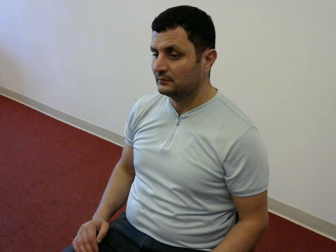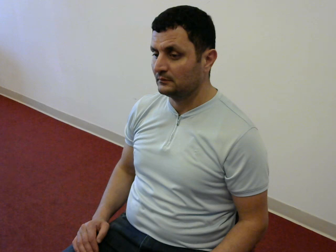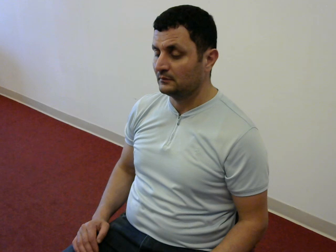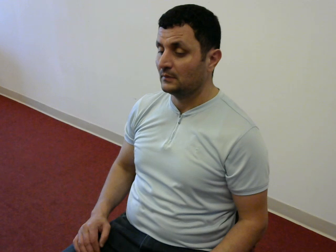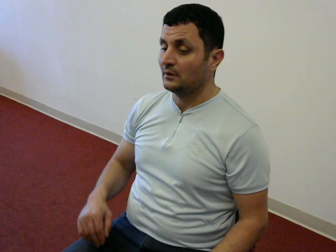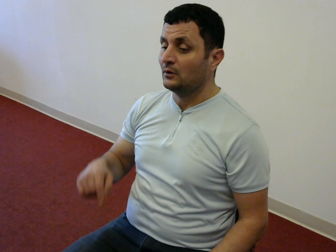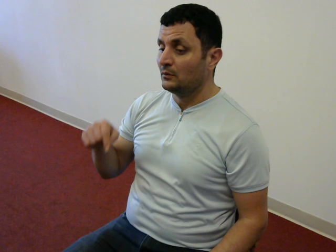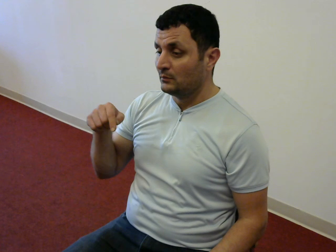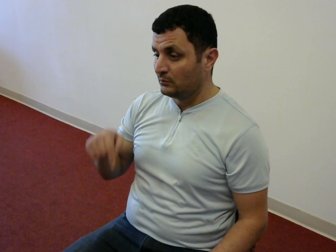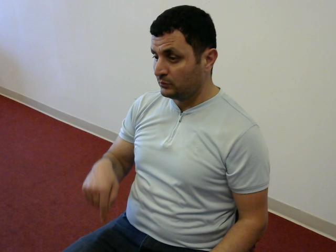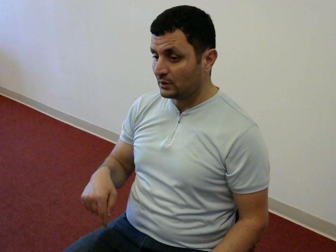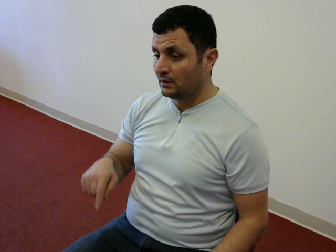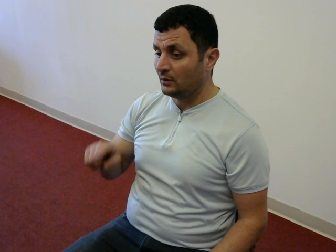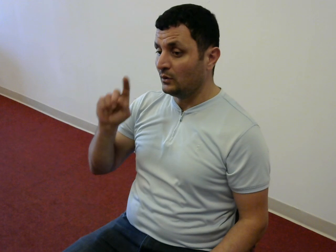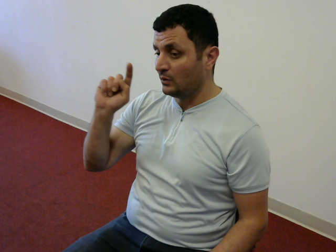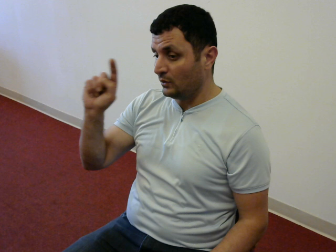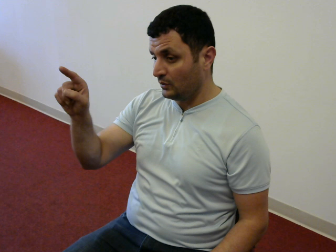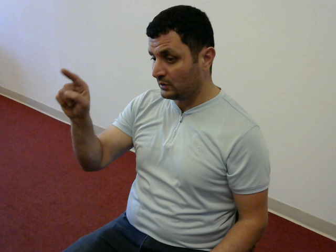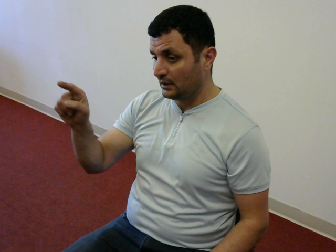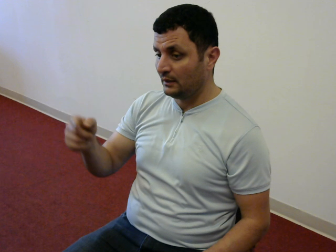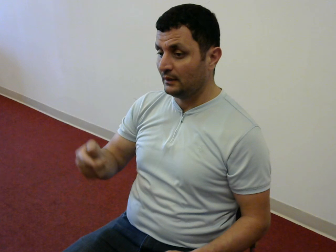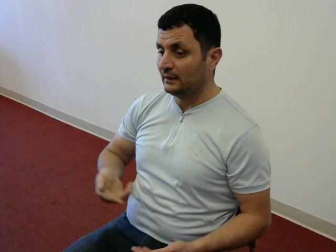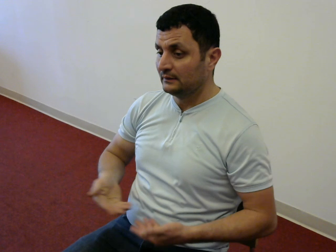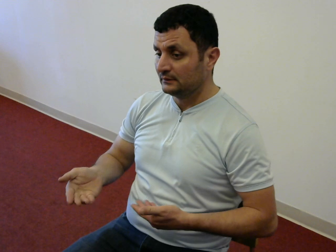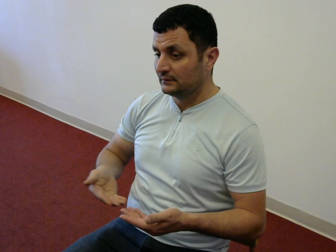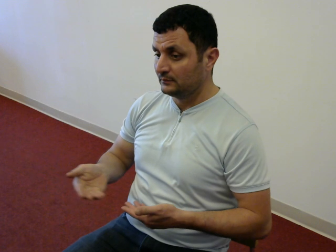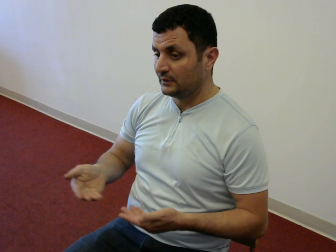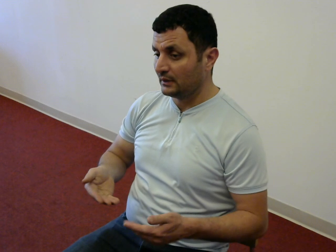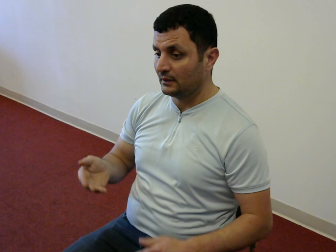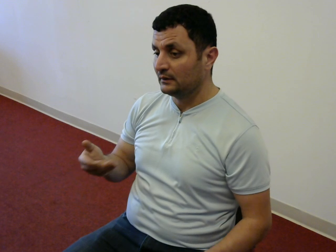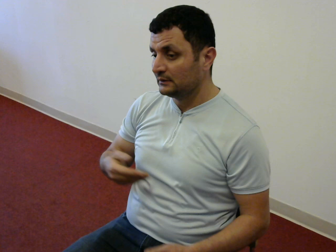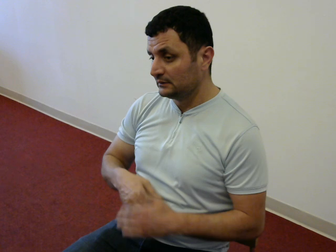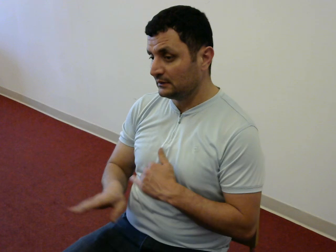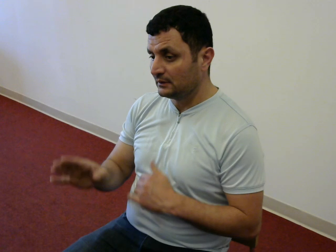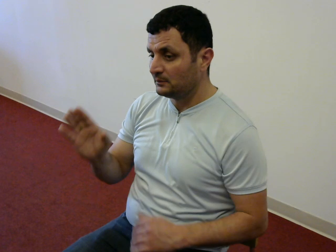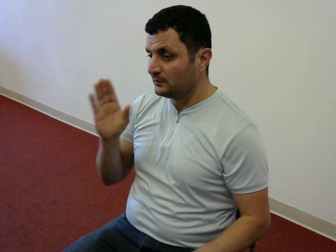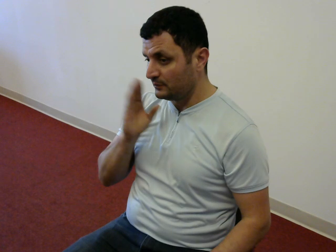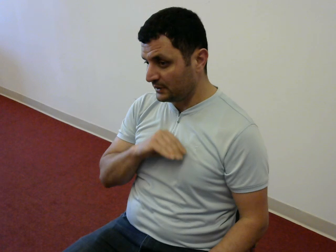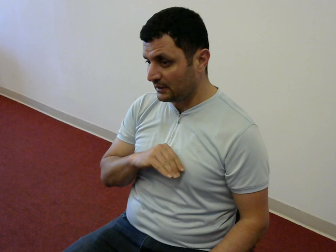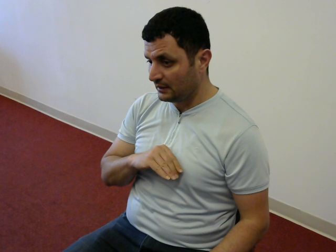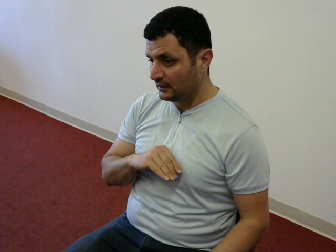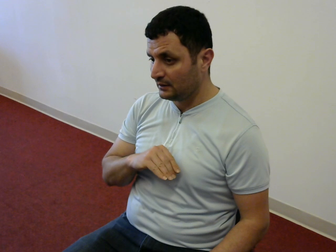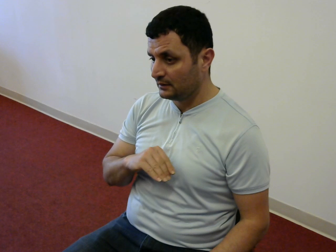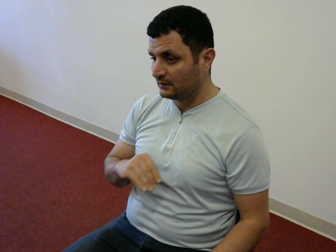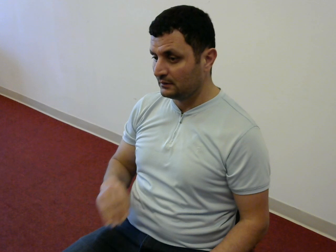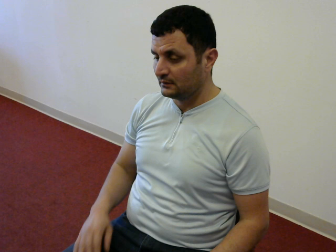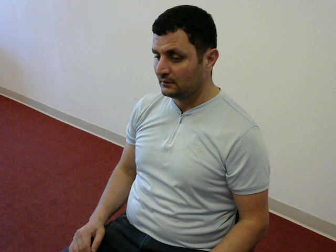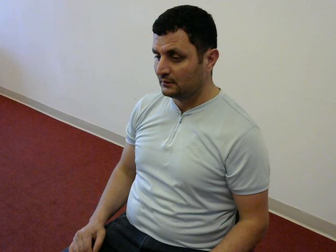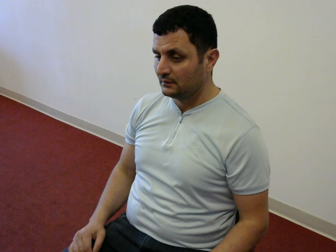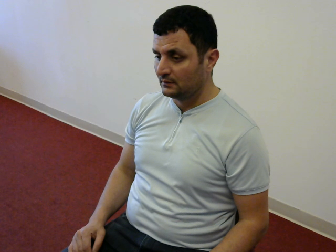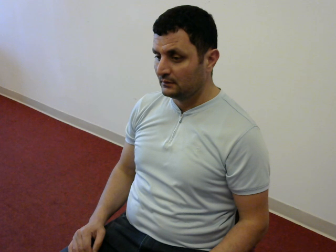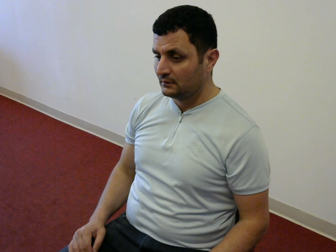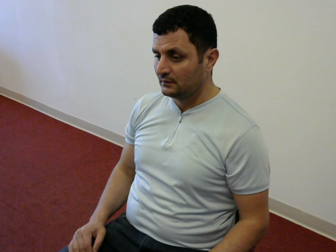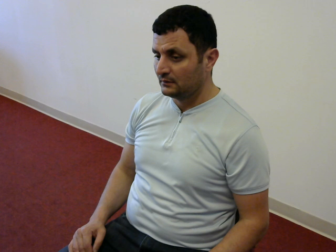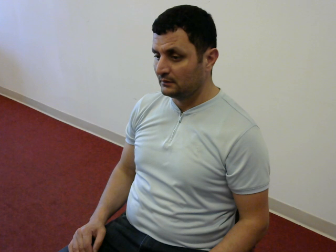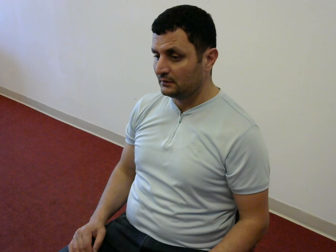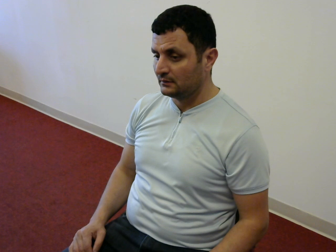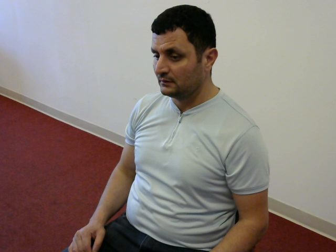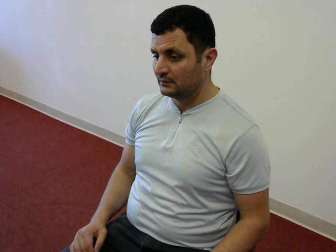Burdan ora piyada gedə bilərəmmi?